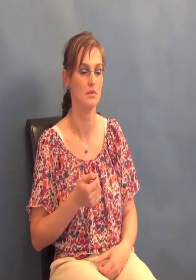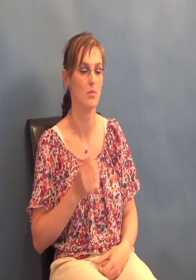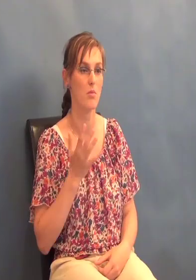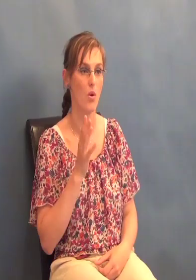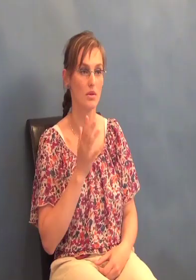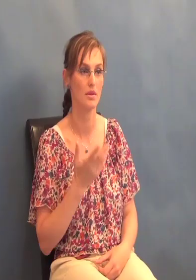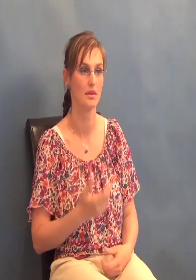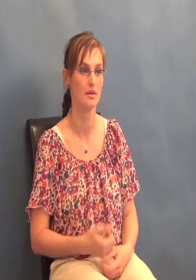Piąty.